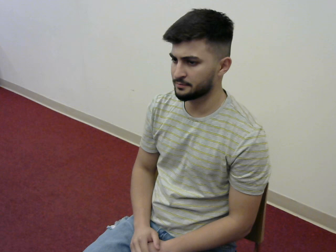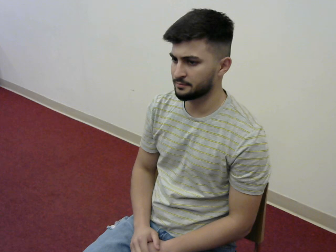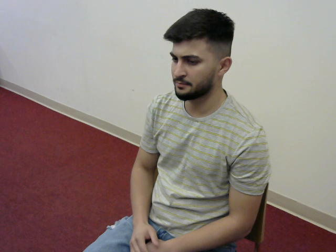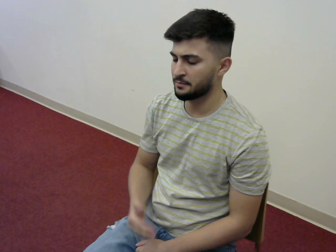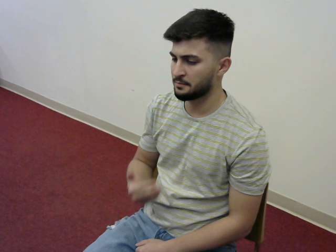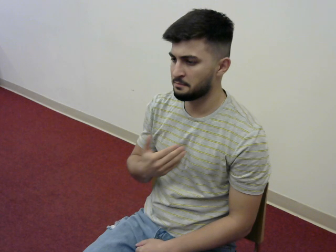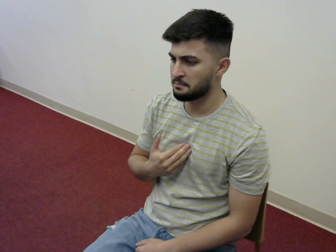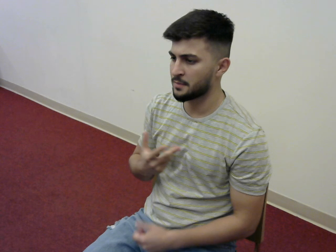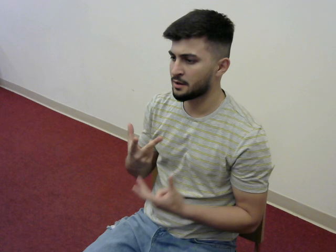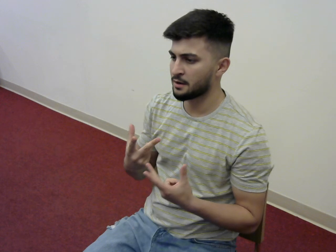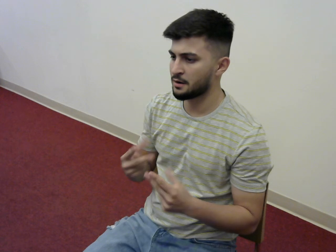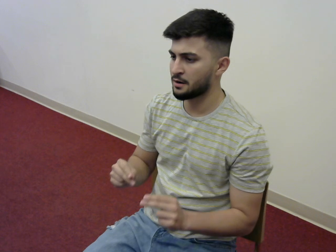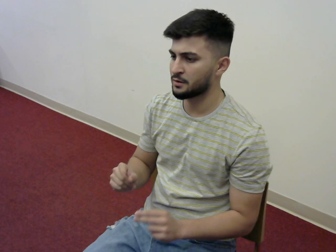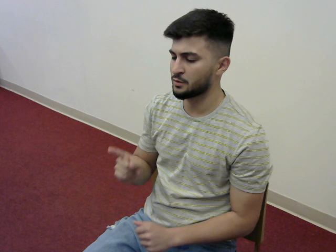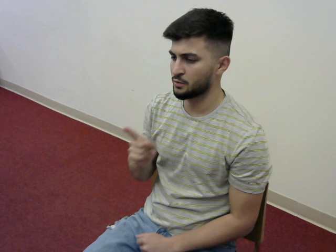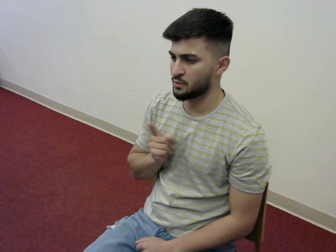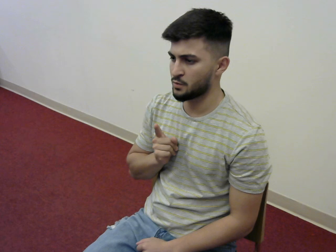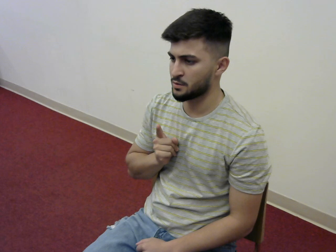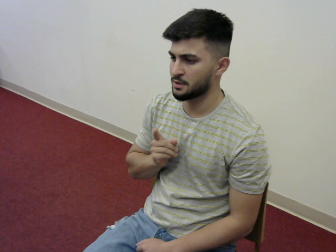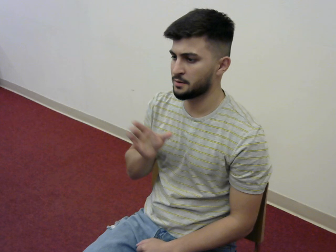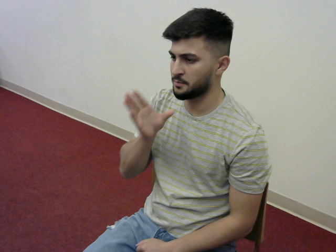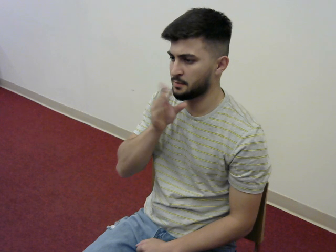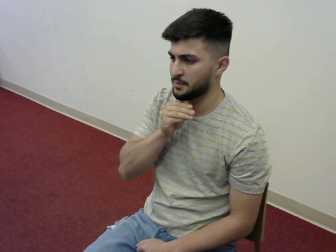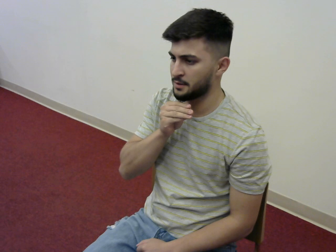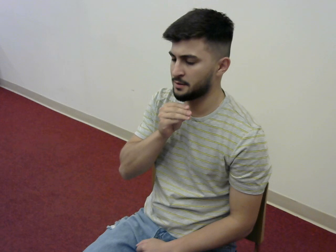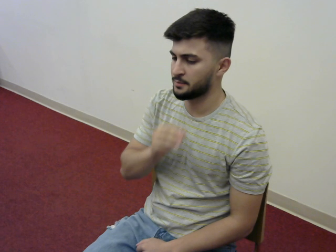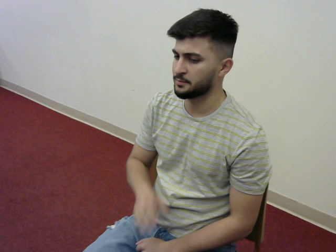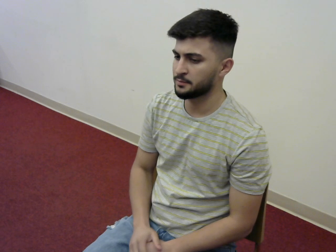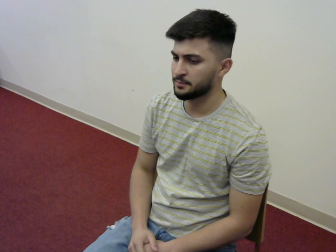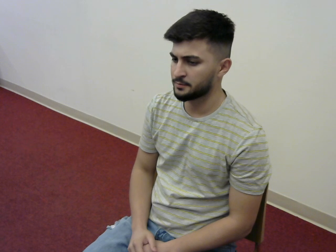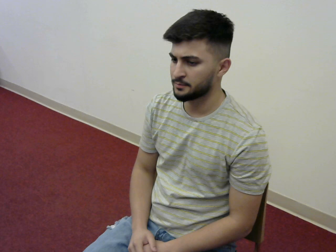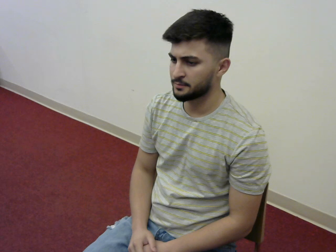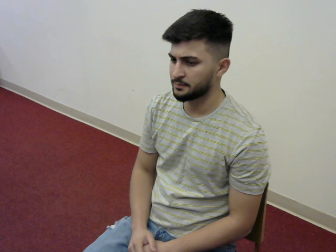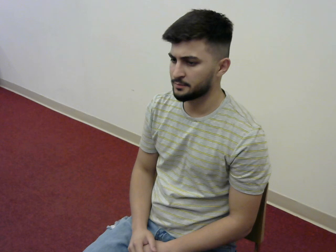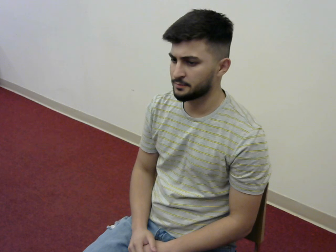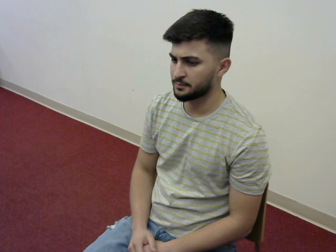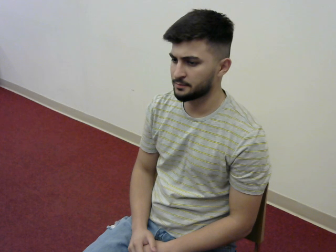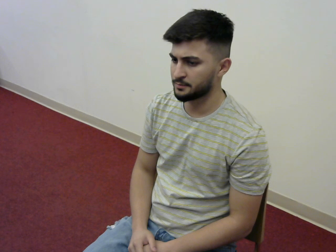Mən harda gözləyə bilərəm?